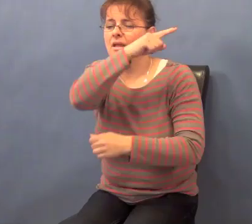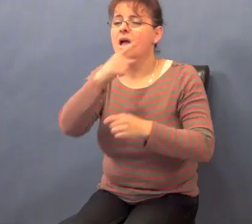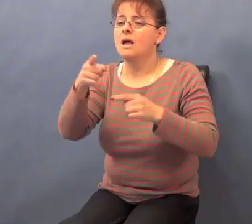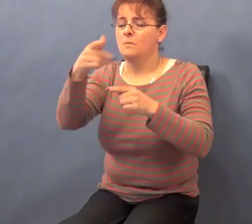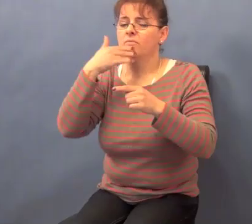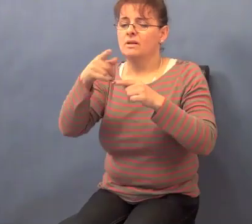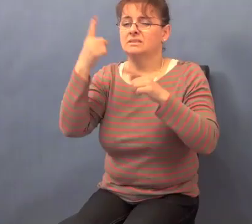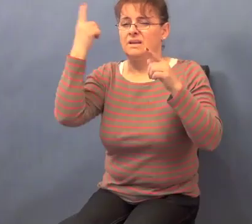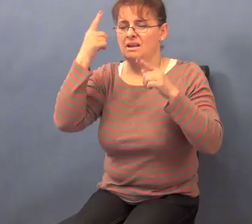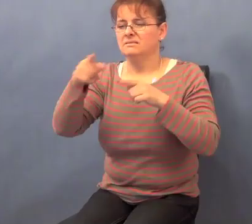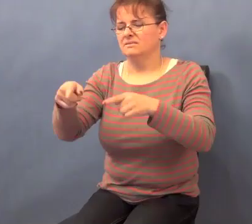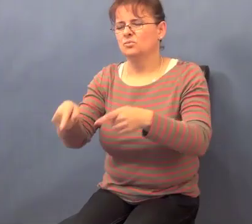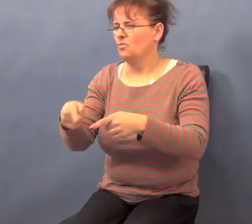Mówiłaś, że tam jest zakaz.